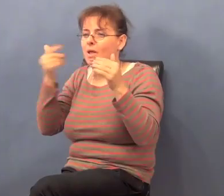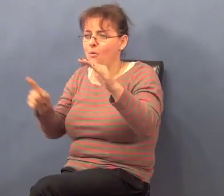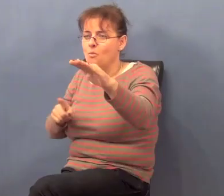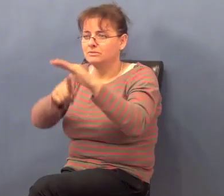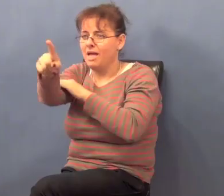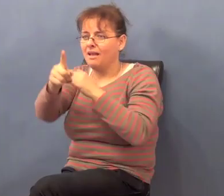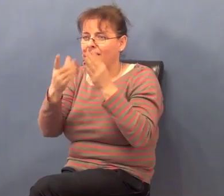Uciekła.